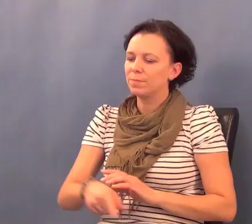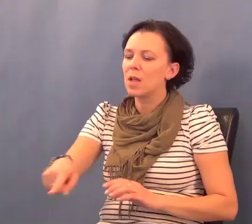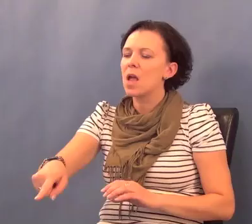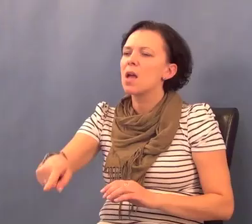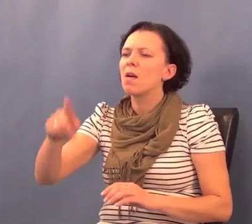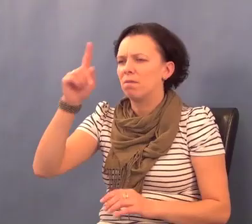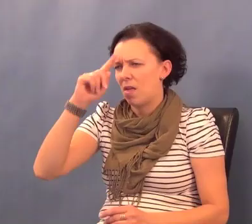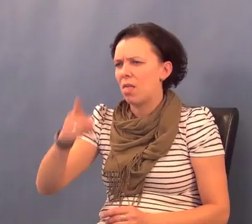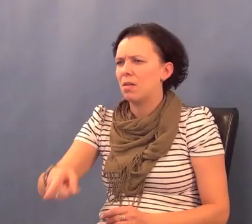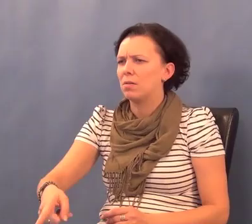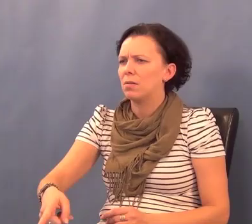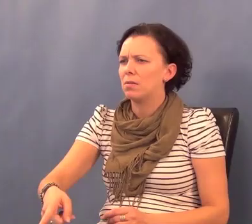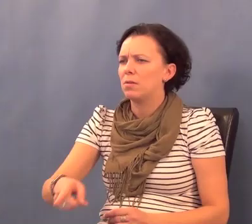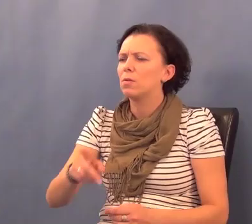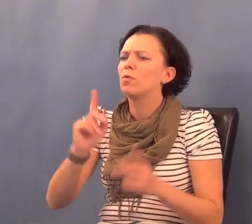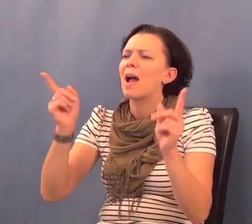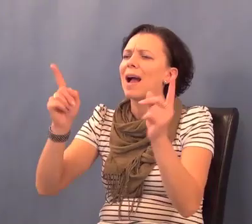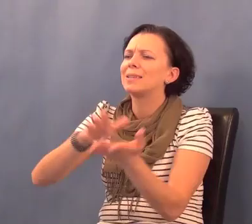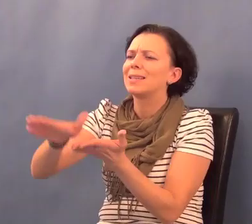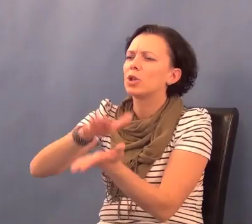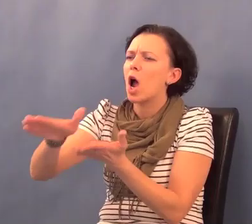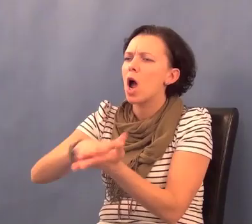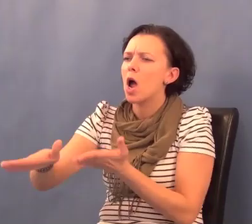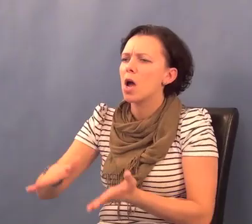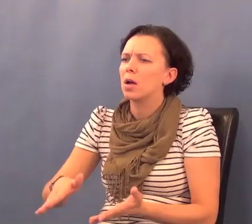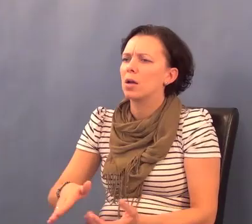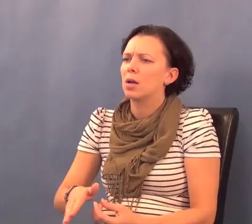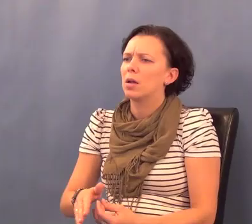To uwaga, jest ślisko.